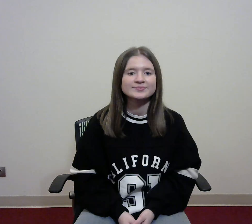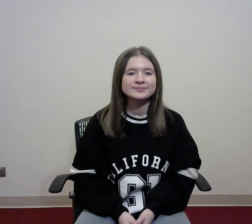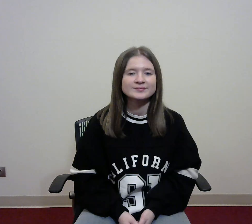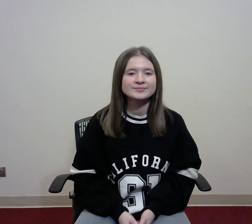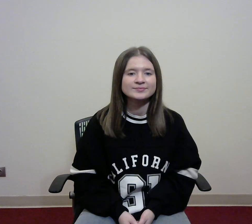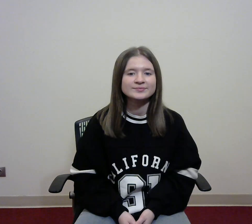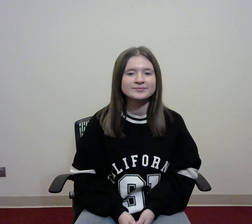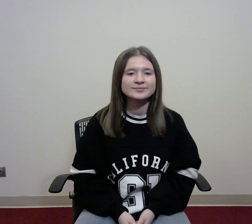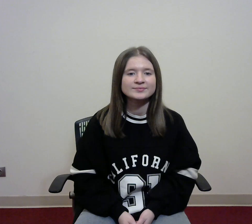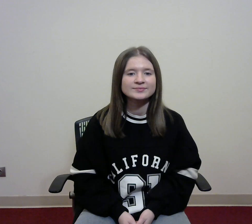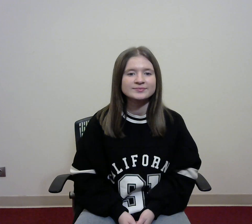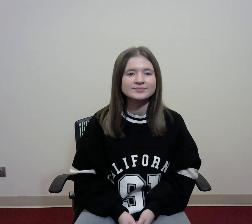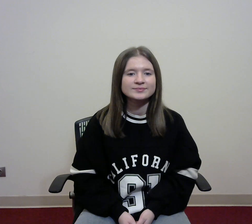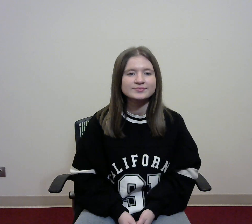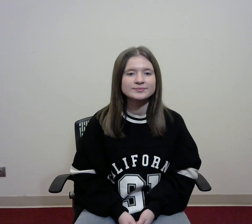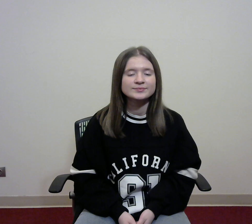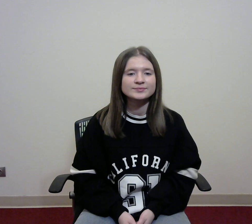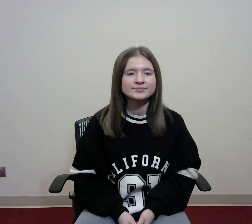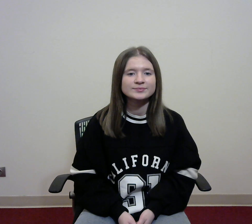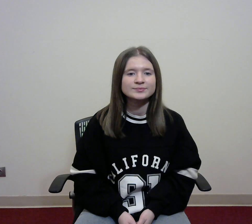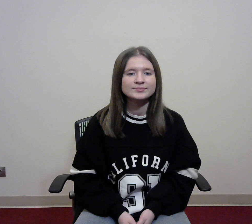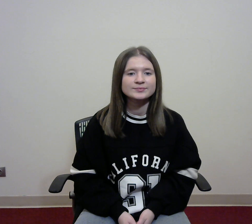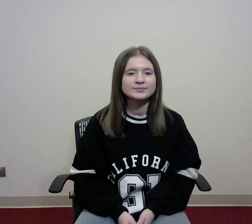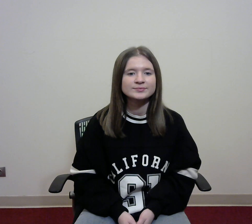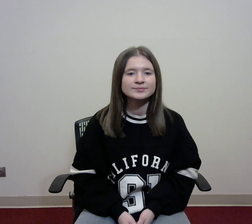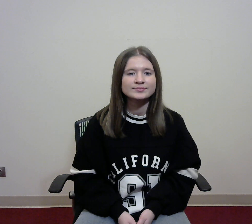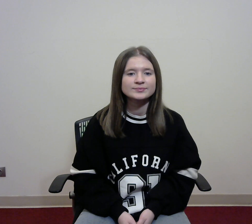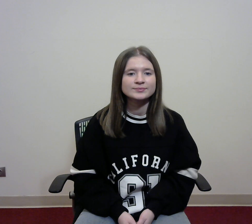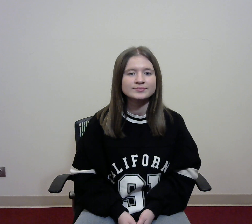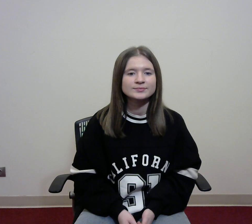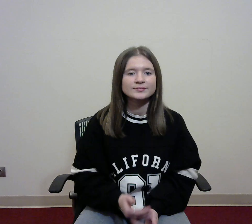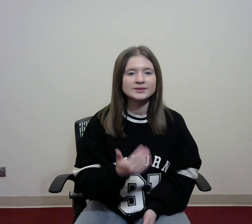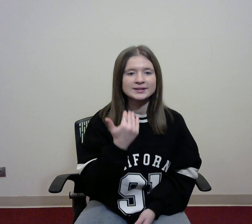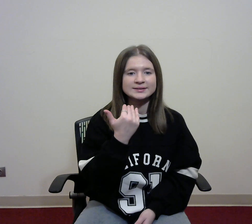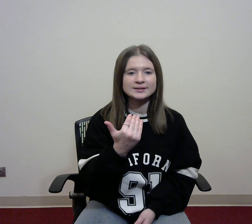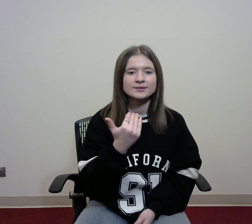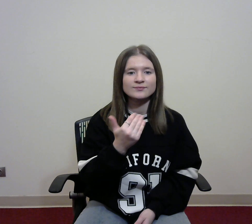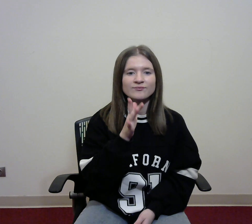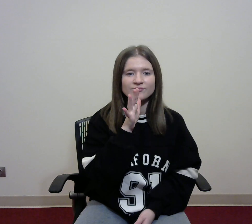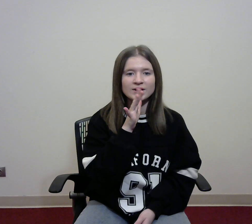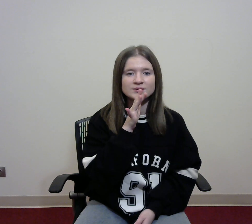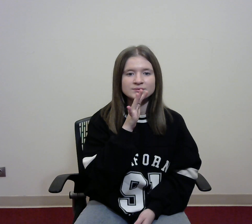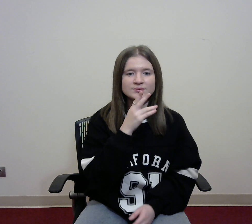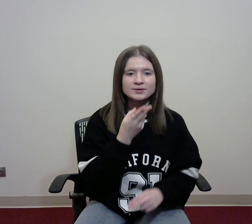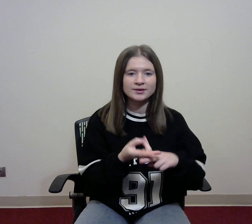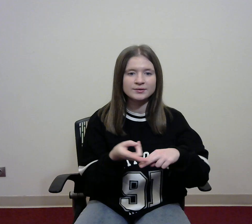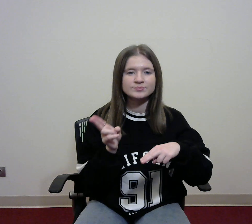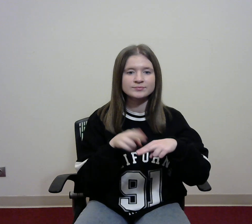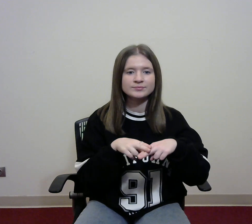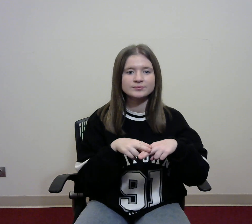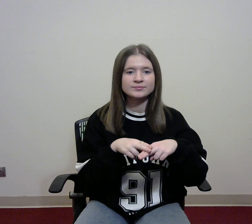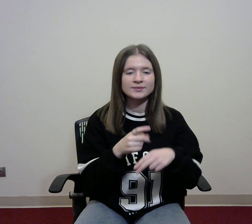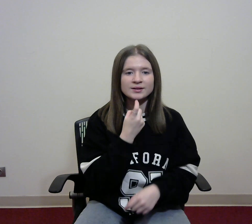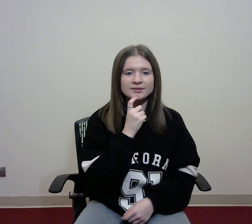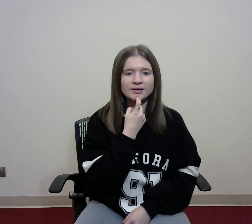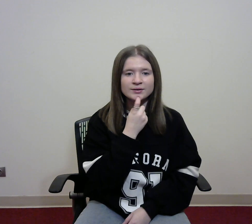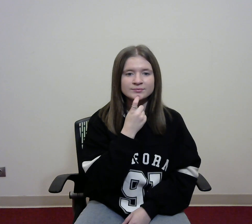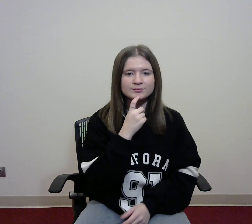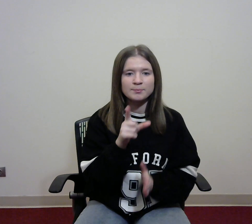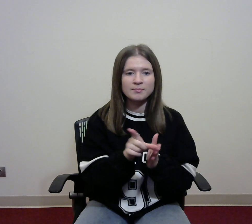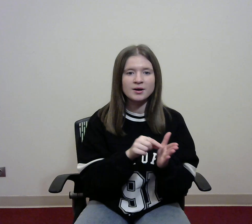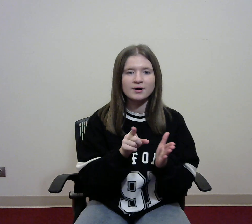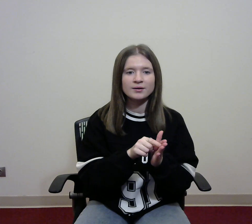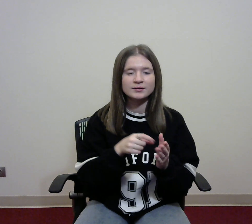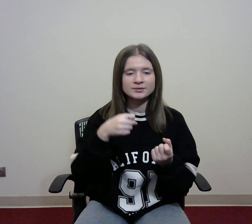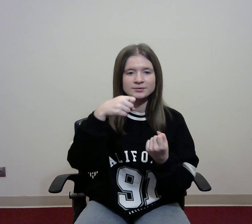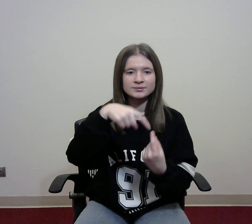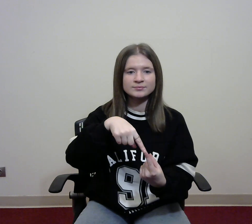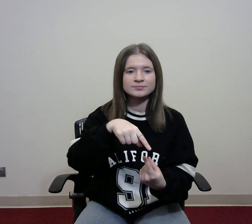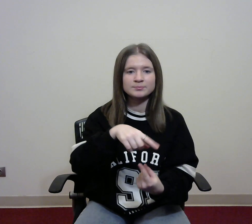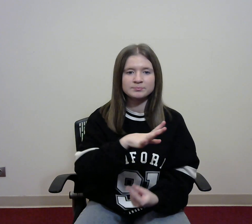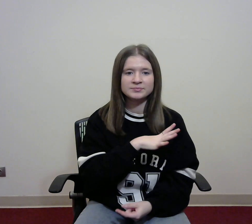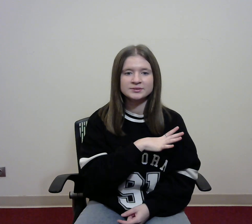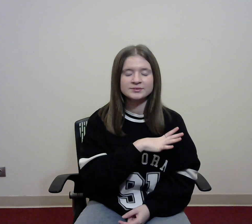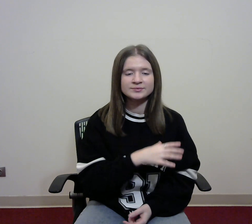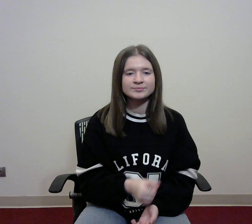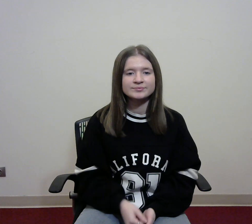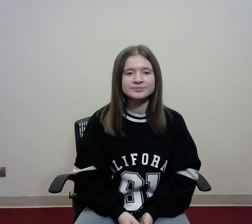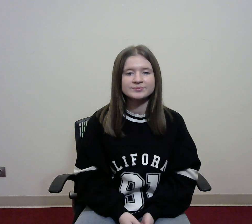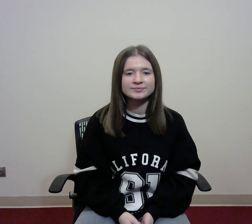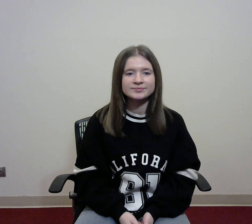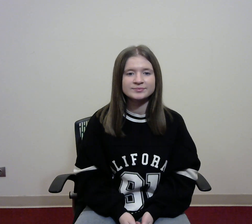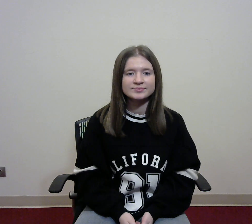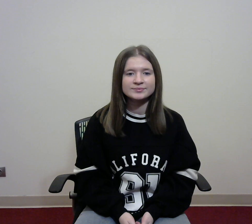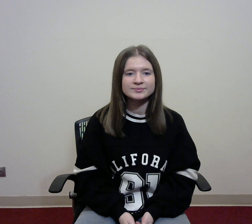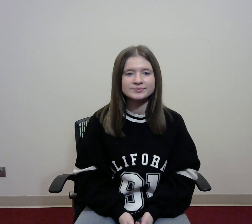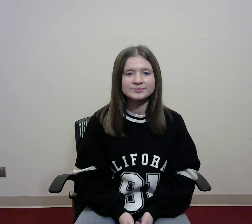Sizə yaşa görə əmək pensiyası təyin olunub